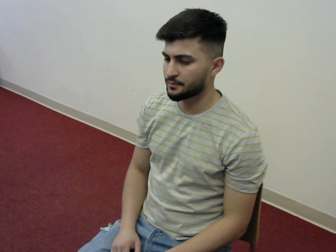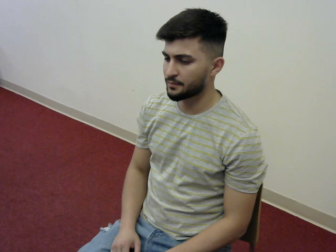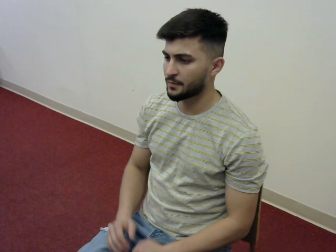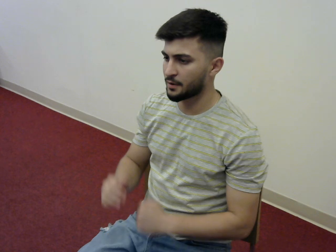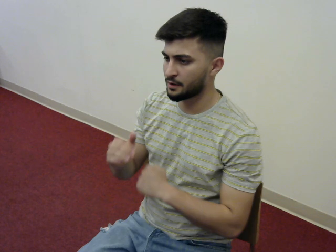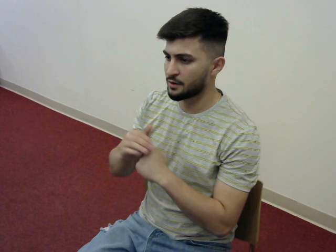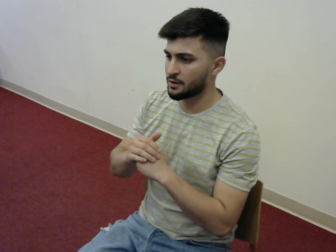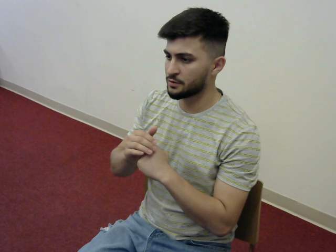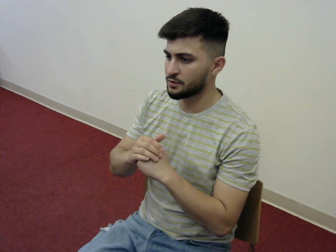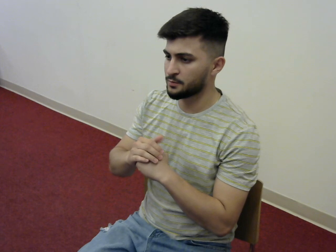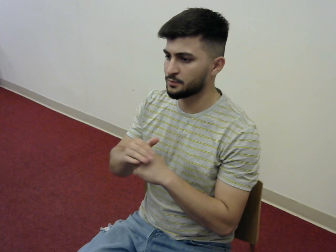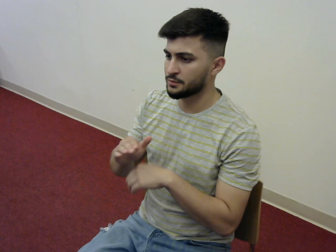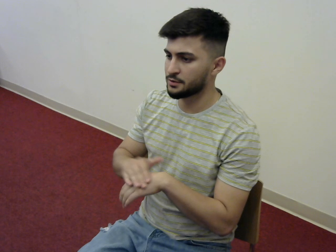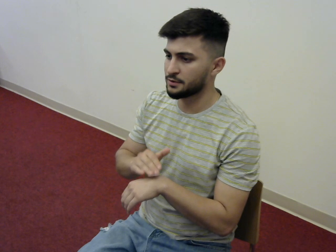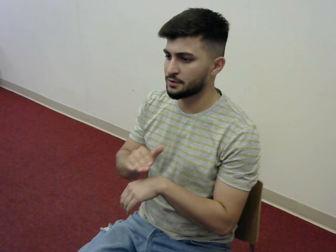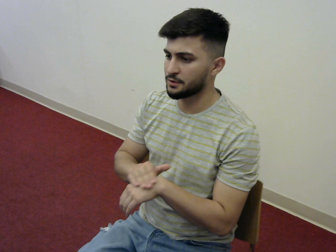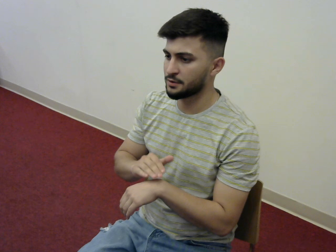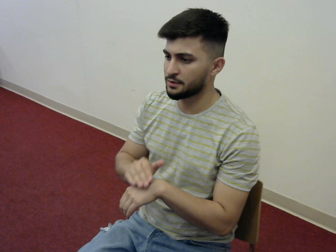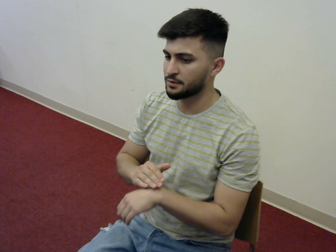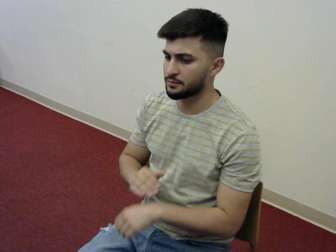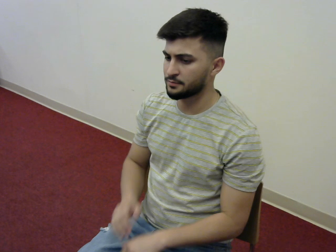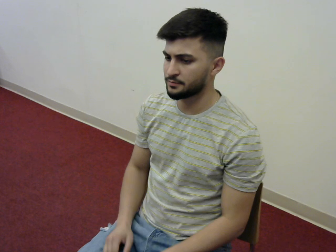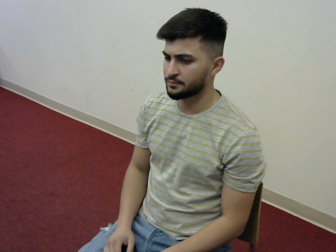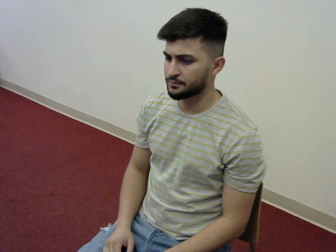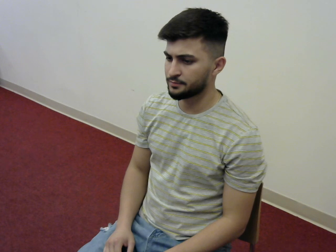Axşamınız xeyir